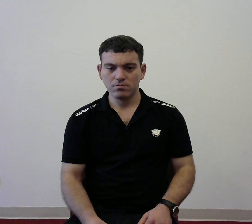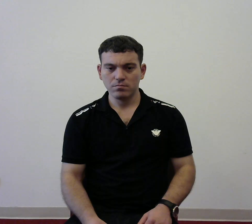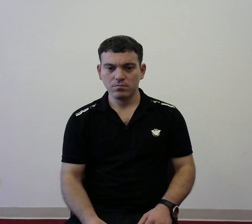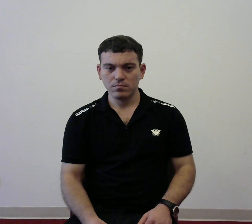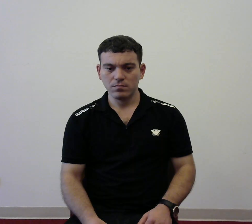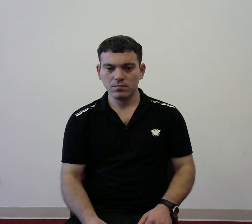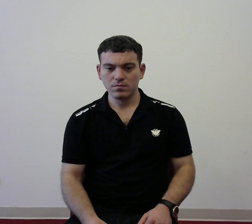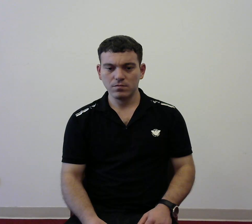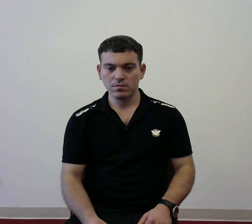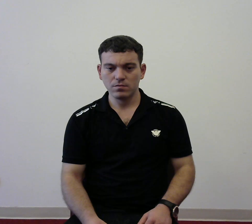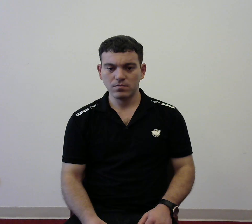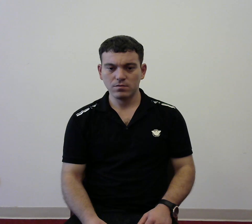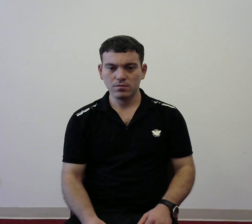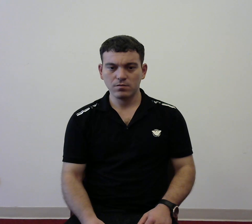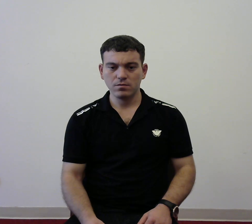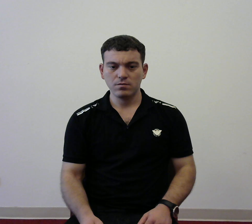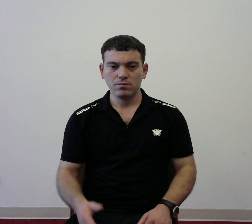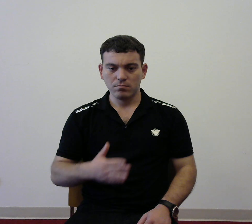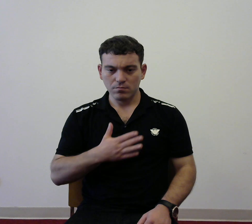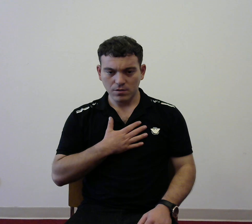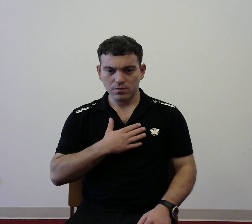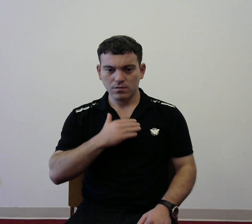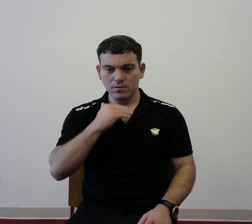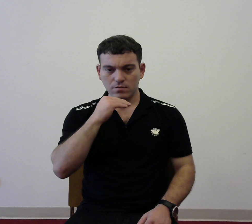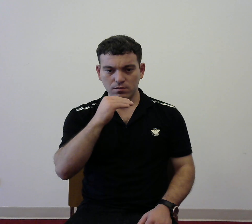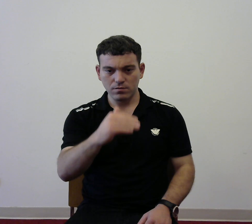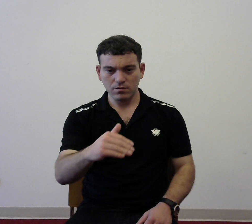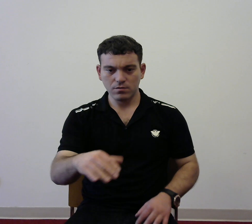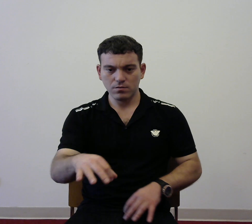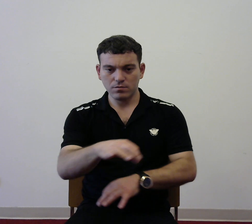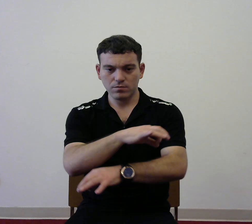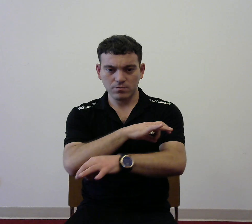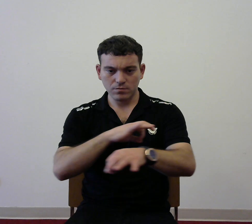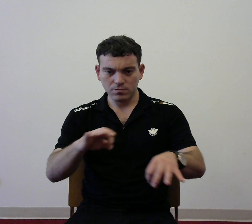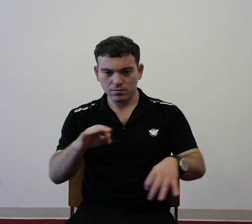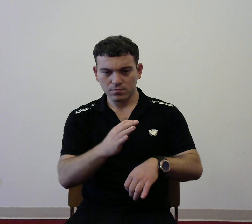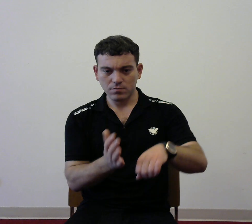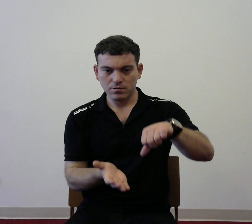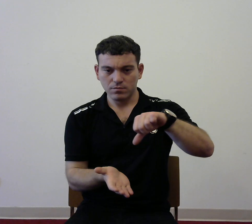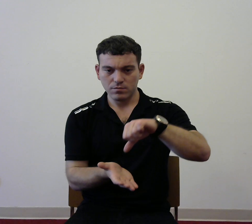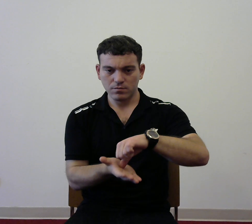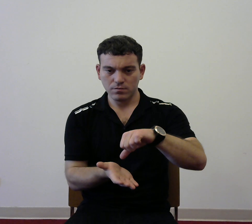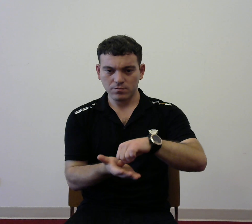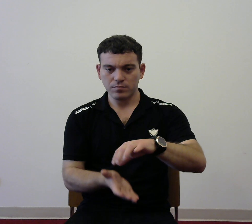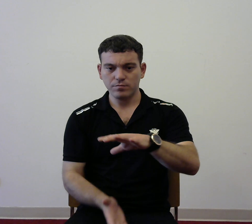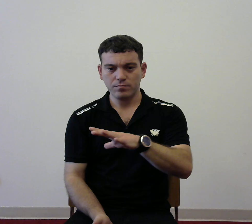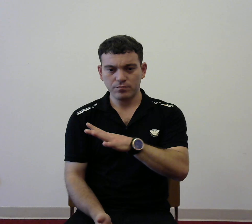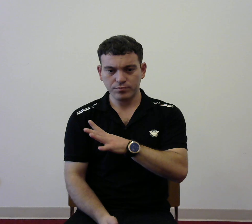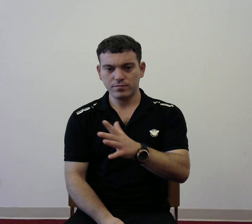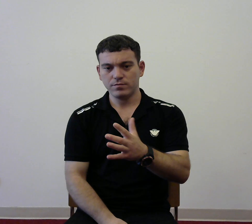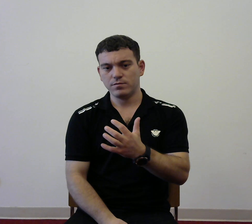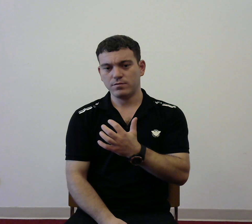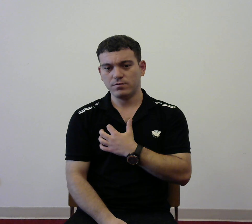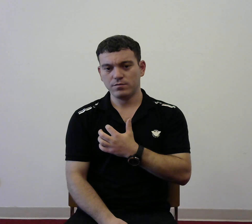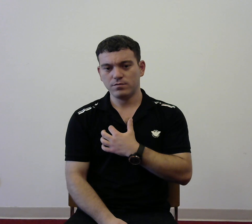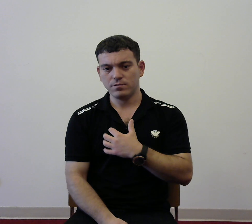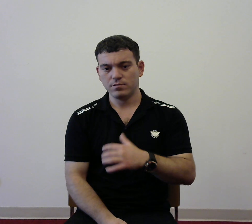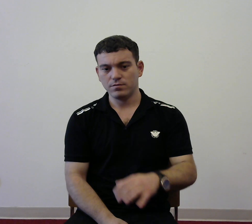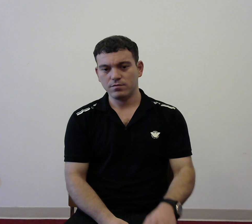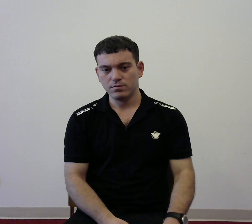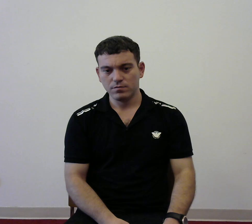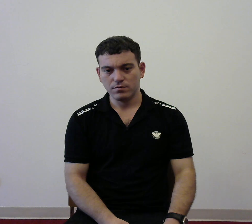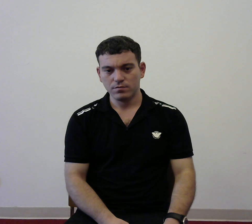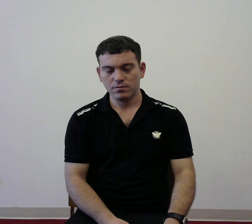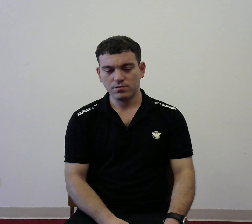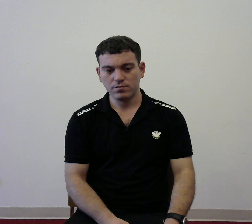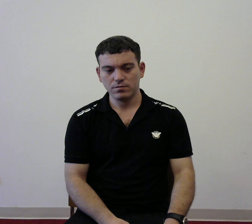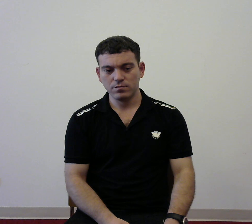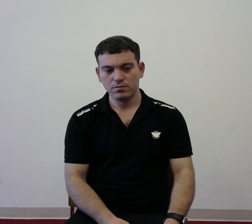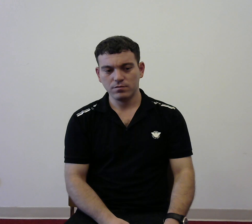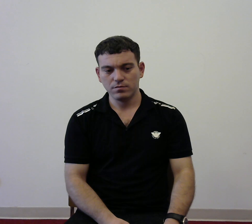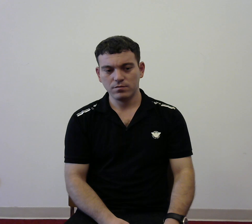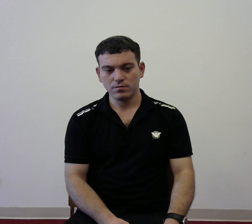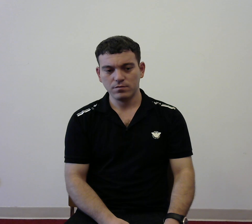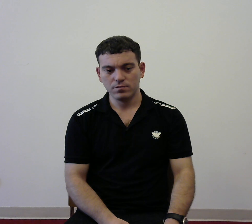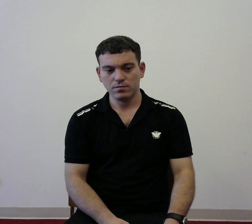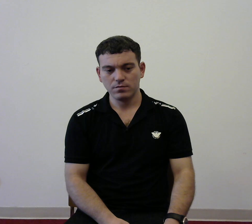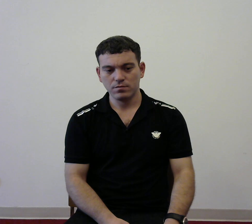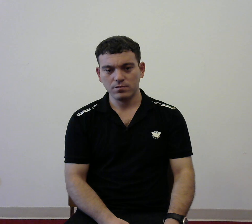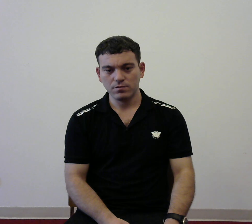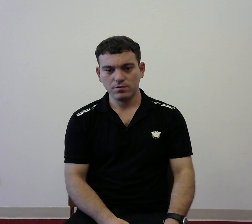Mən sizin layihədə iştirak etmək istərdim